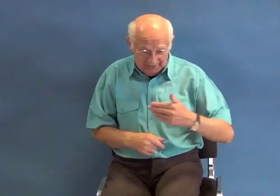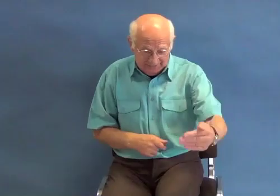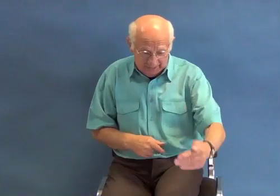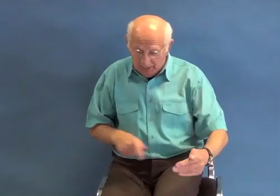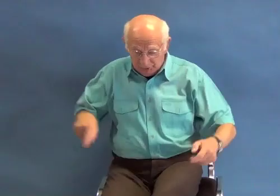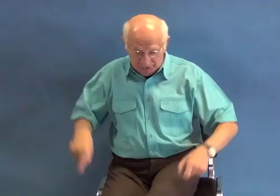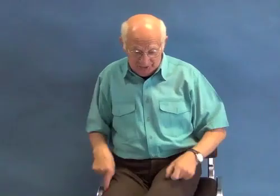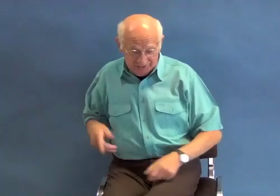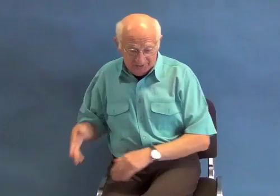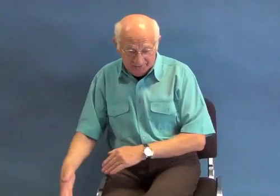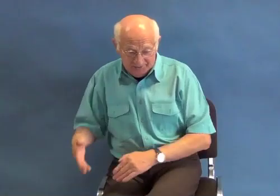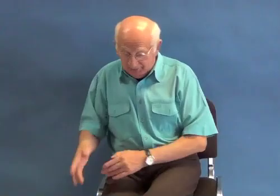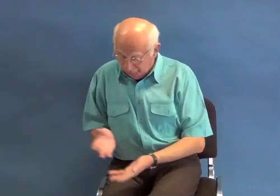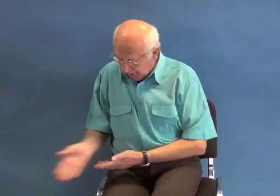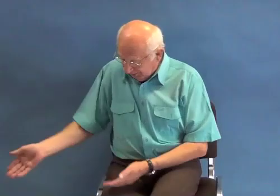Drzewo jest dalej, a siedzenie przed i jest piłowane.